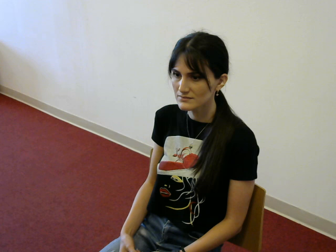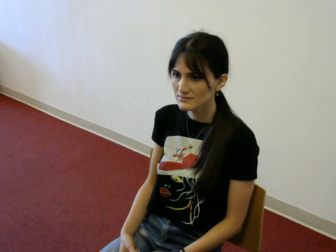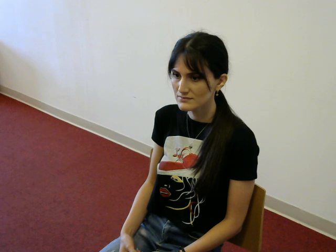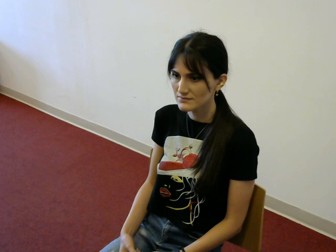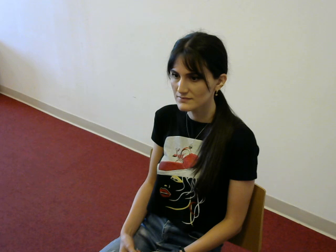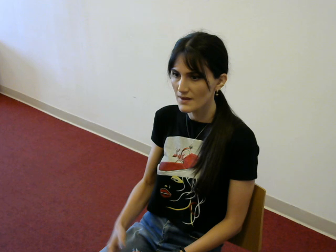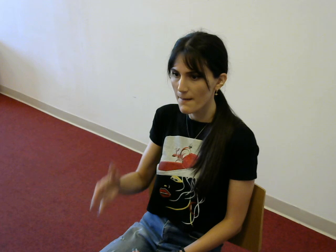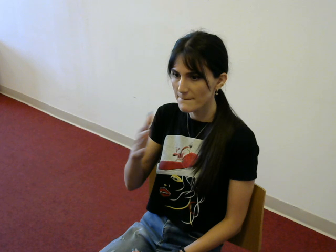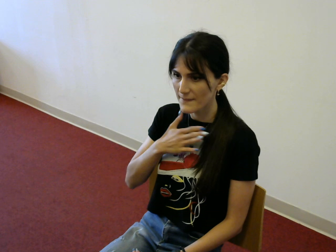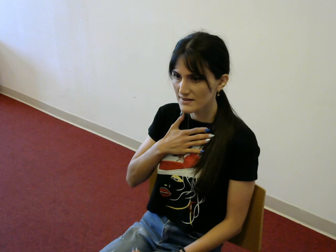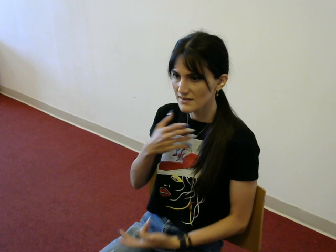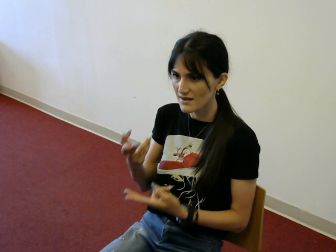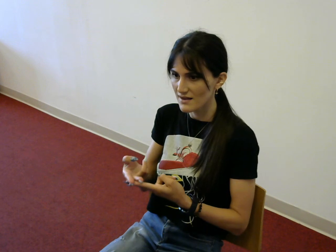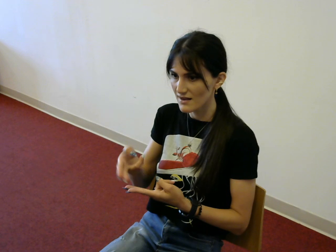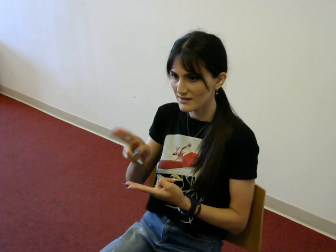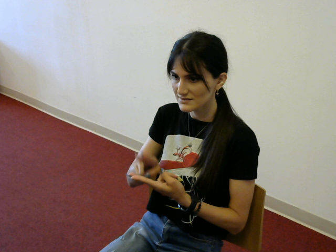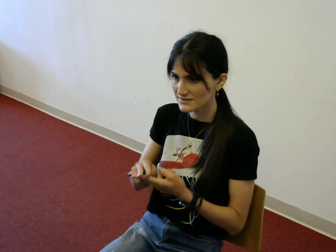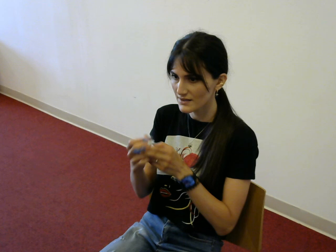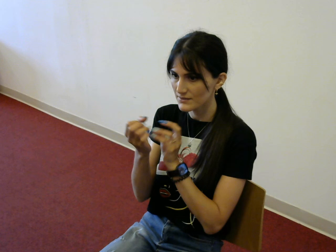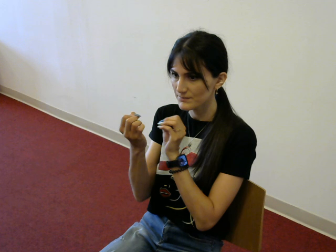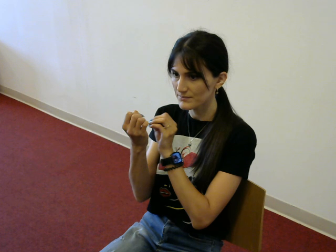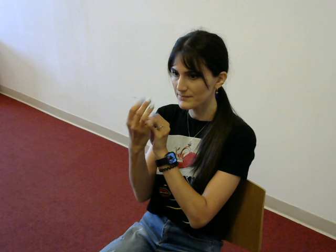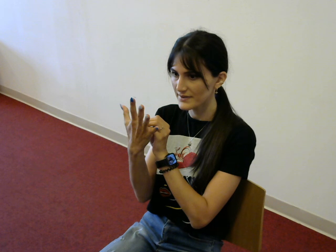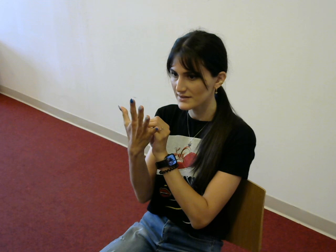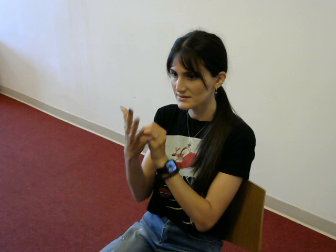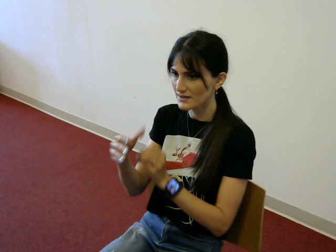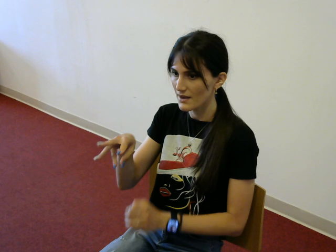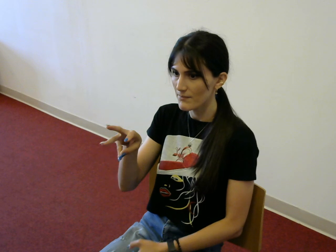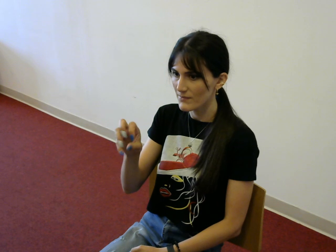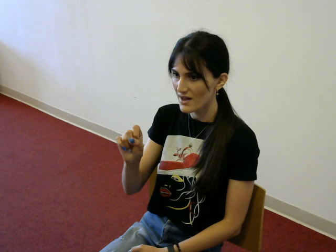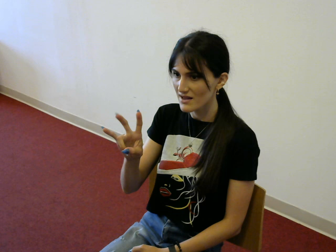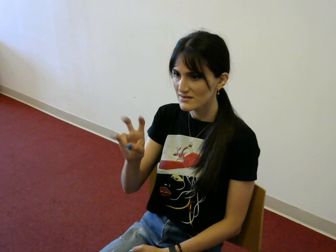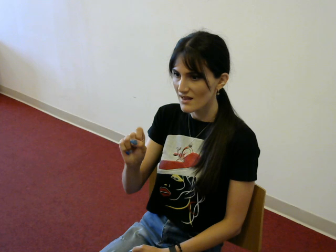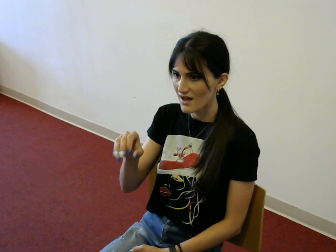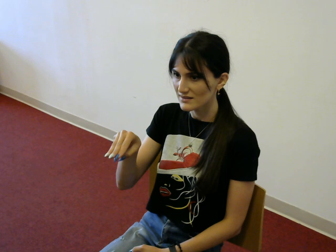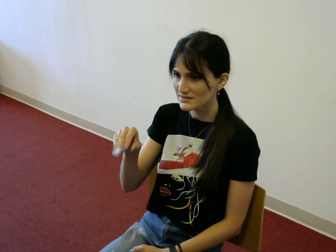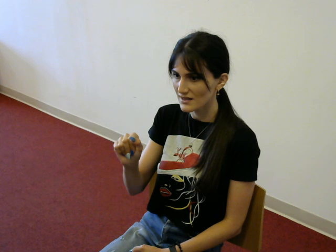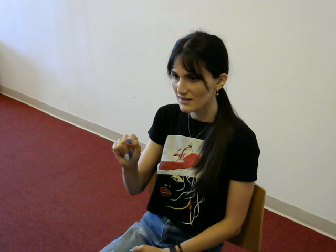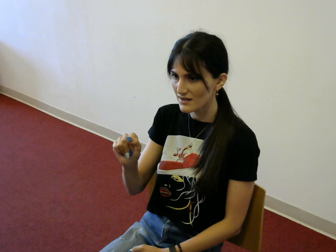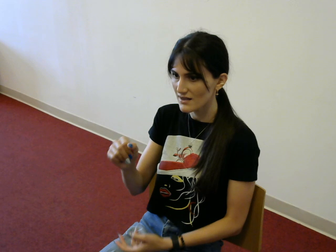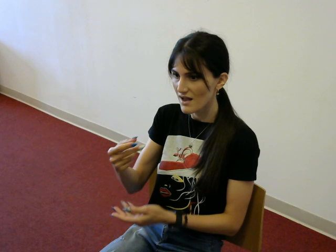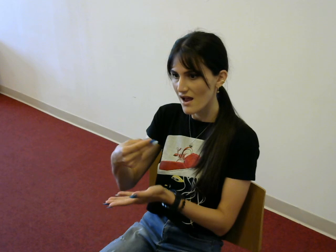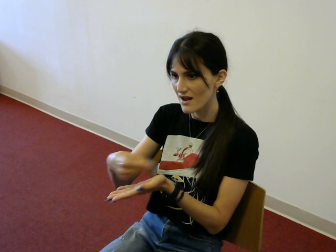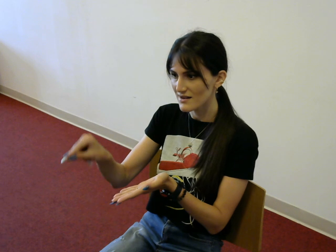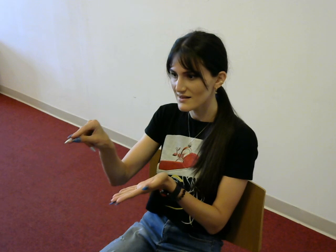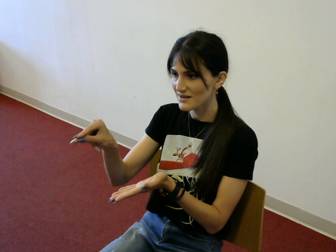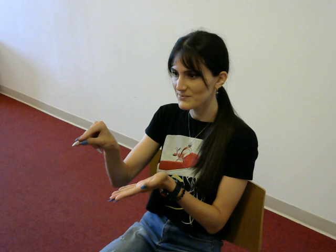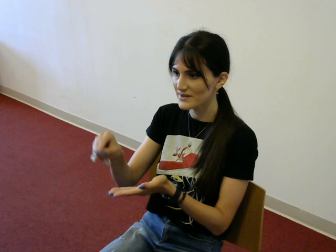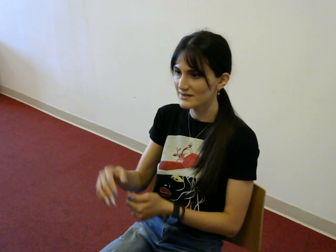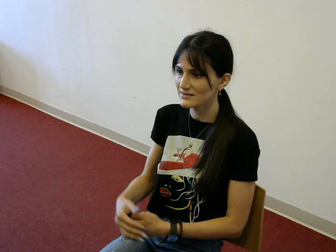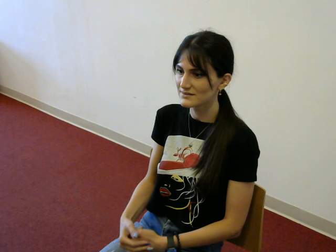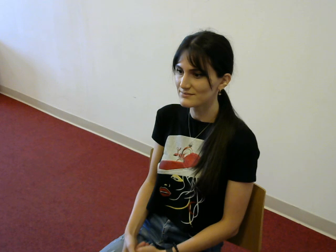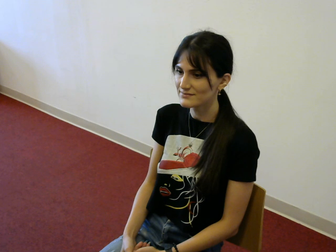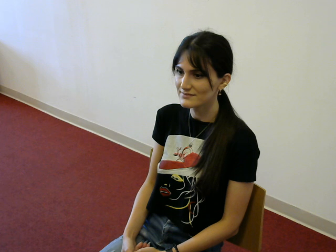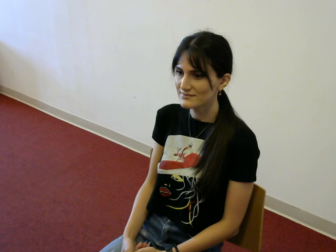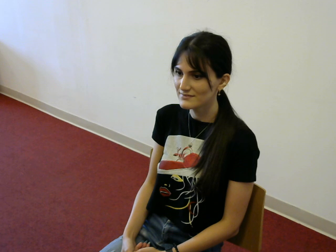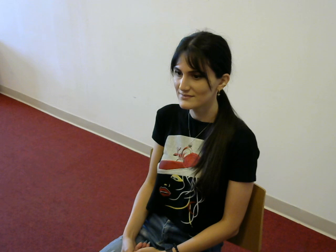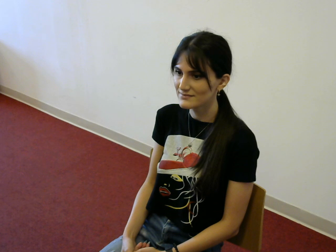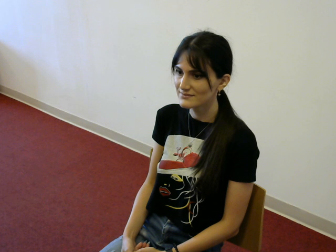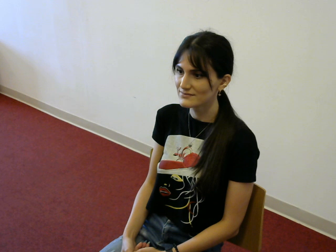Mən bunu 15 manata almışam